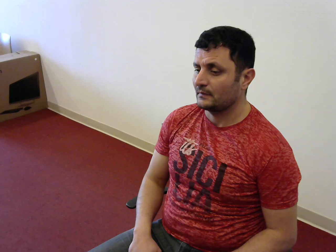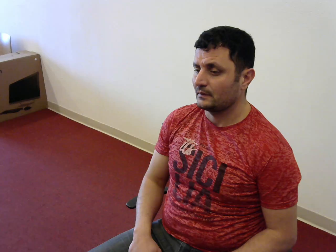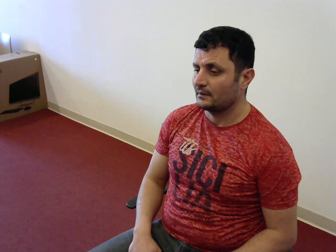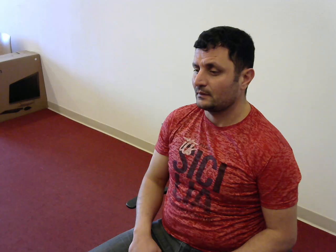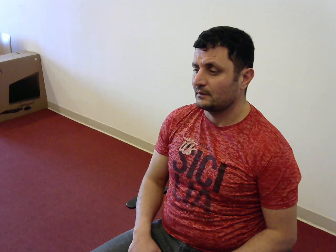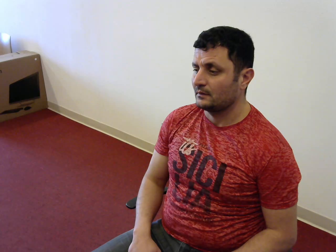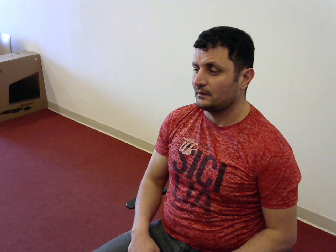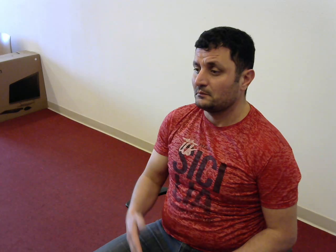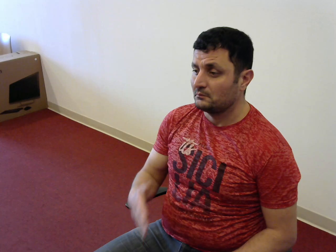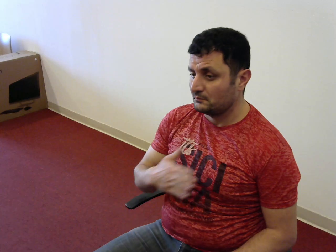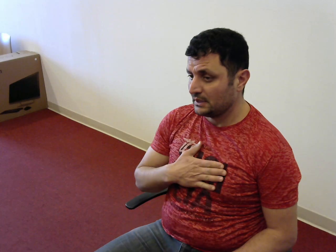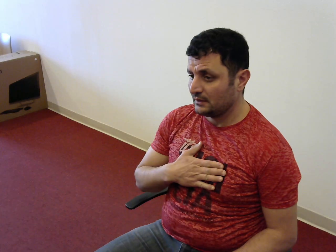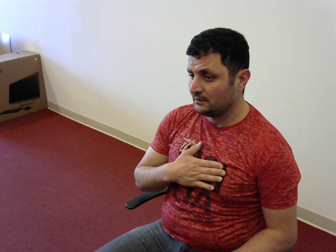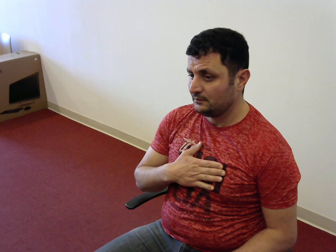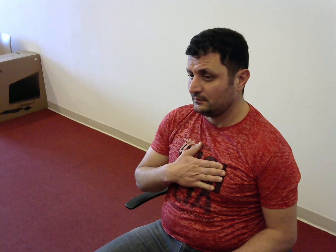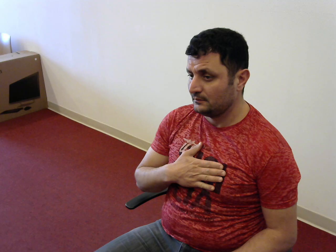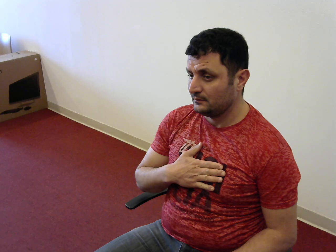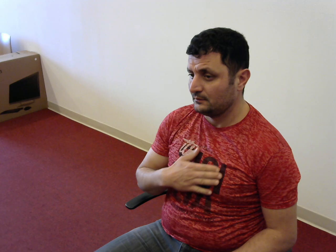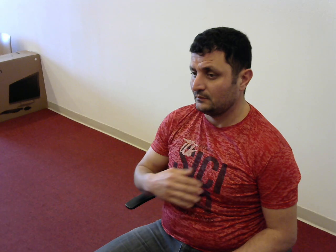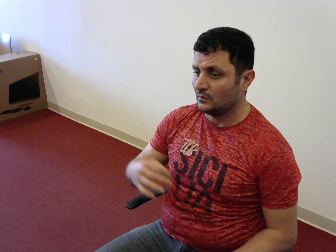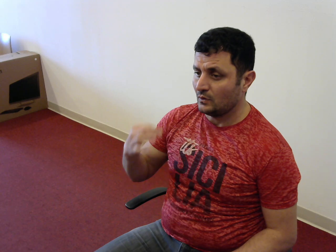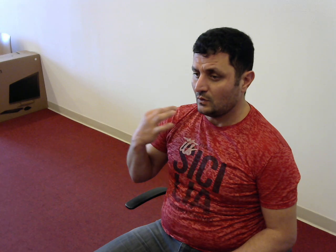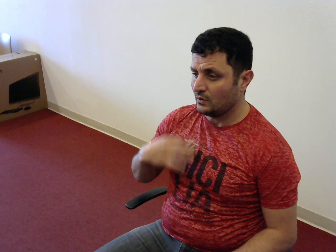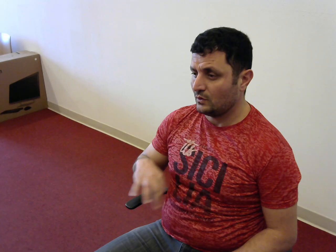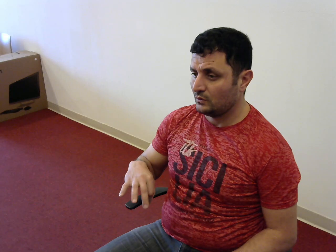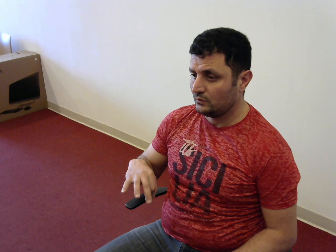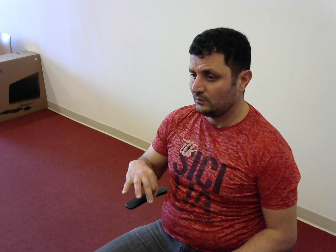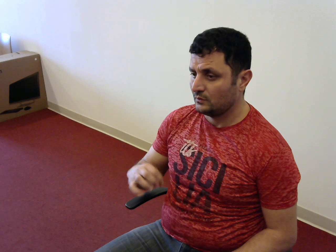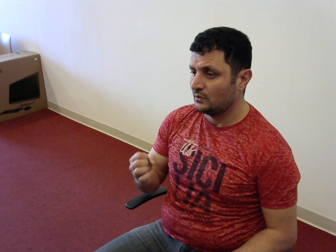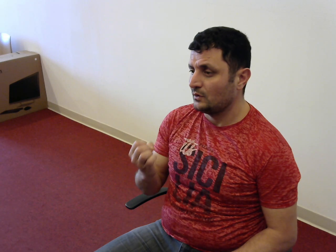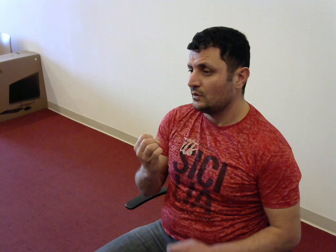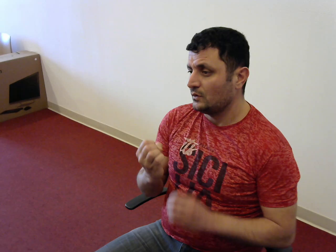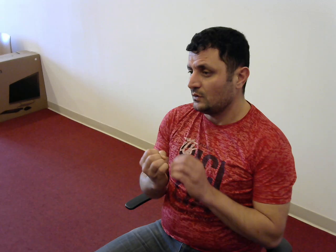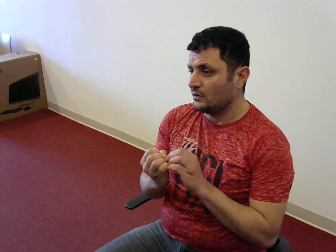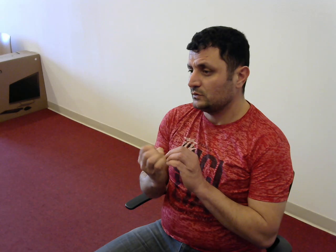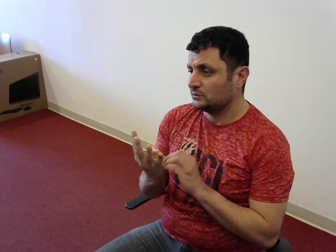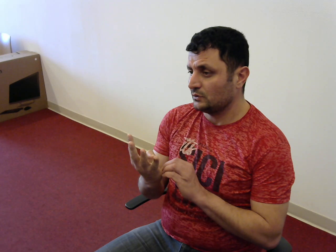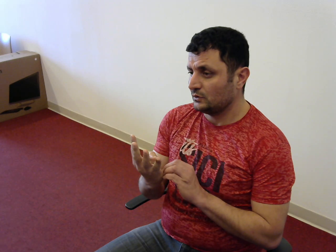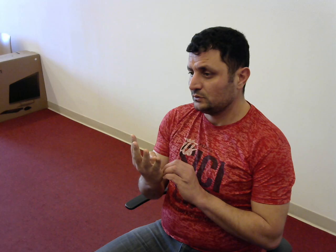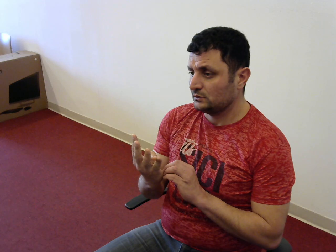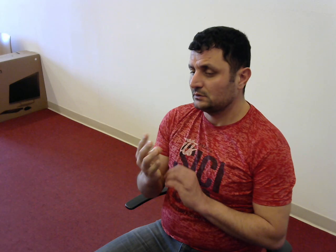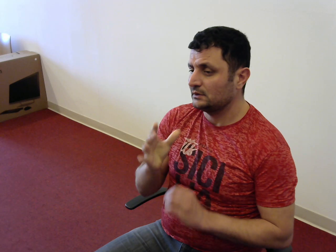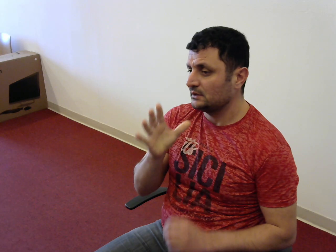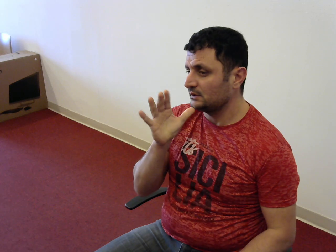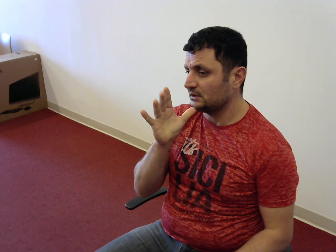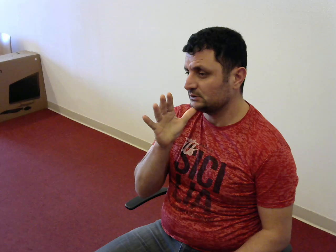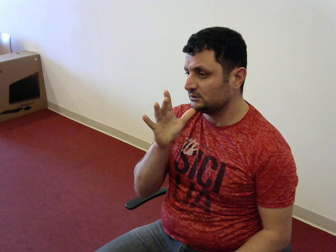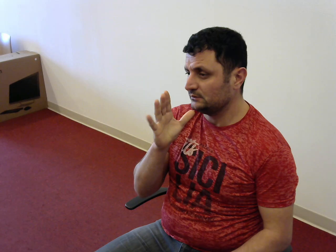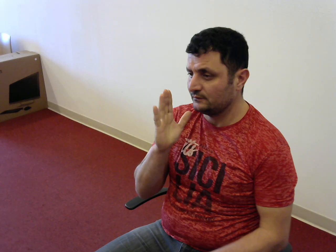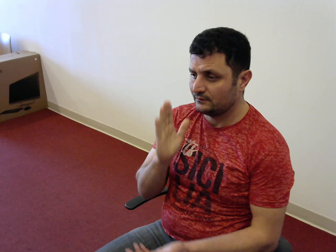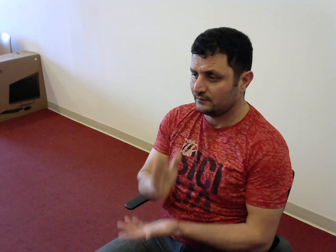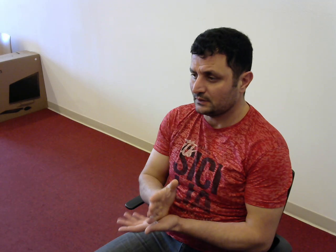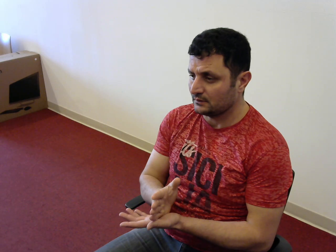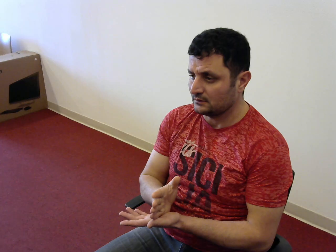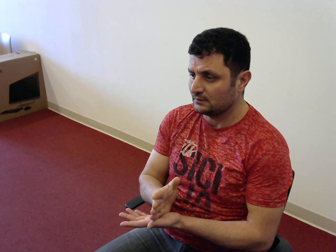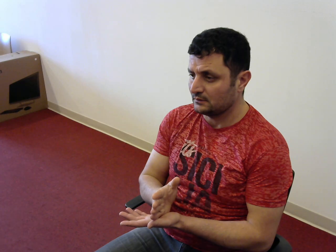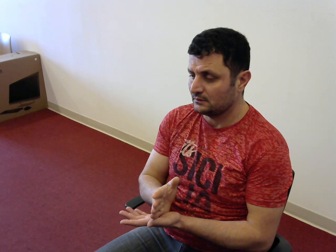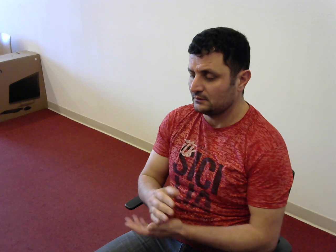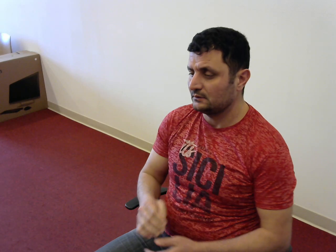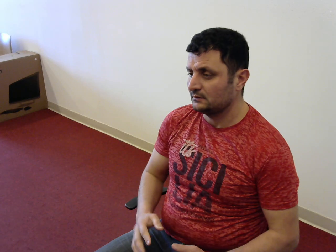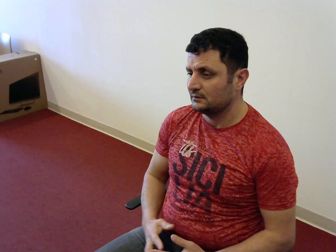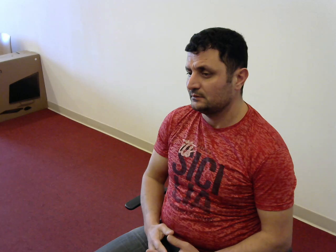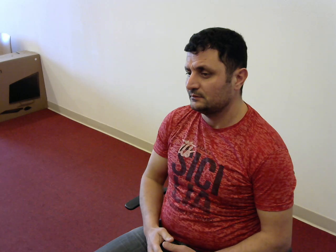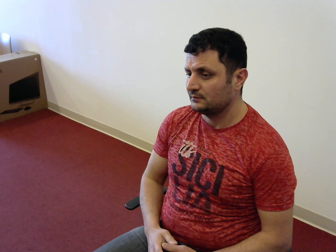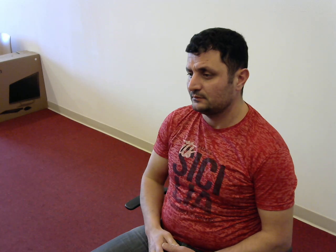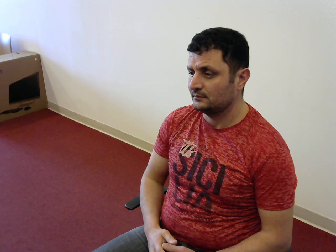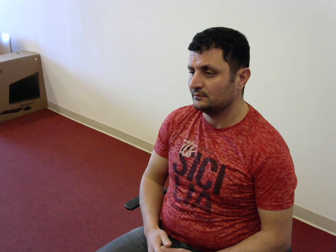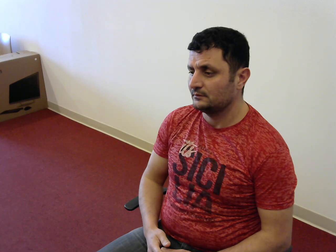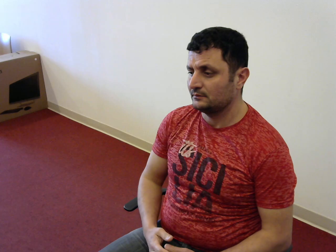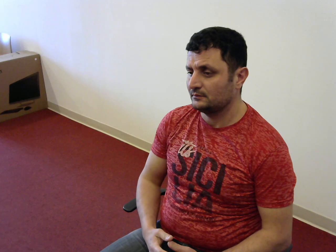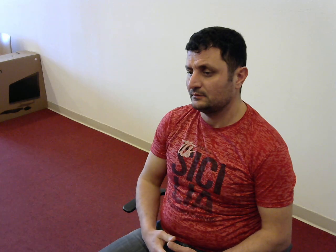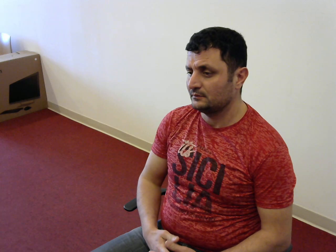Mənim oğlumun 14 yaşı var